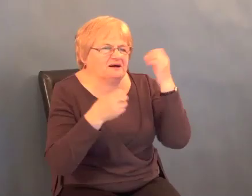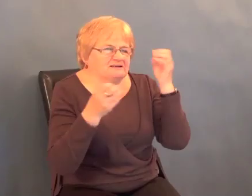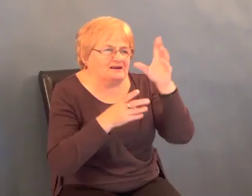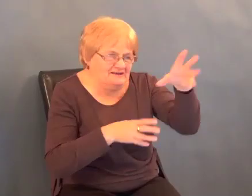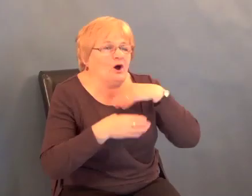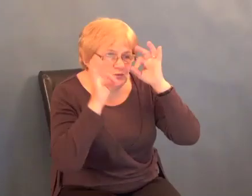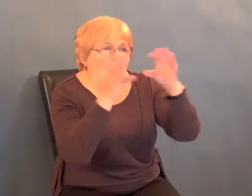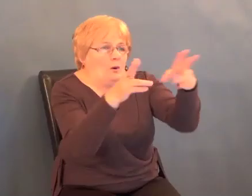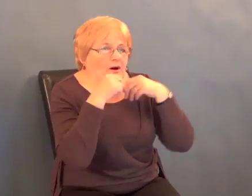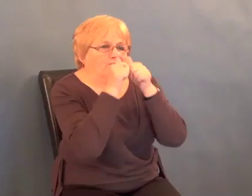Razem, dobrze, razem pójdziemy.